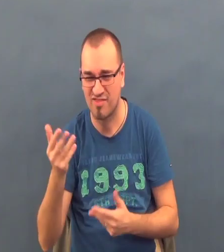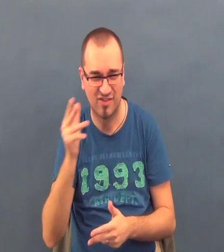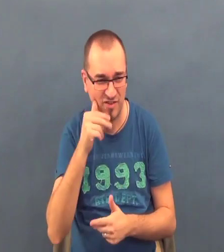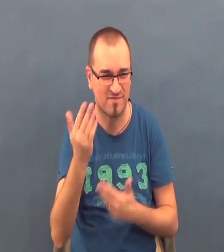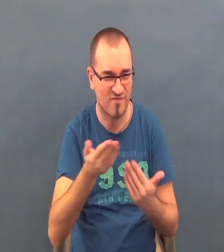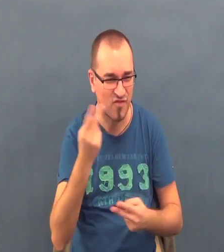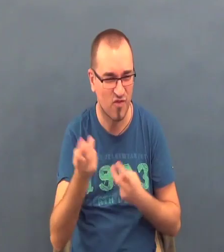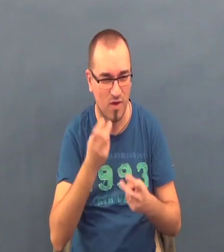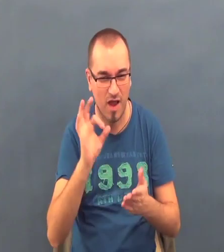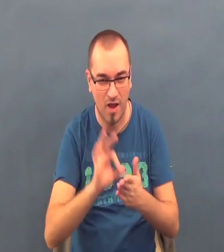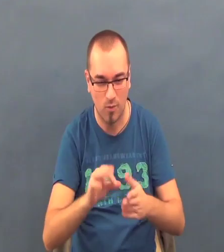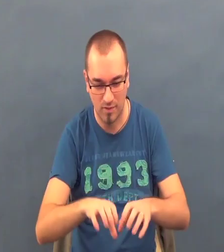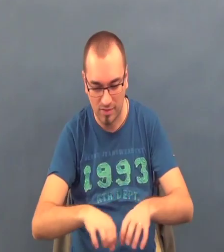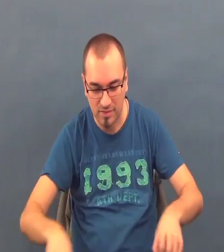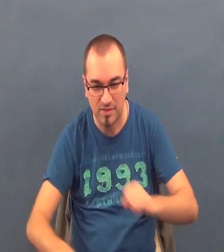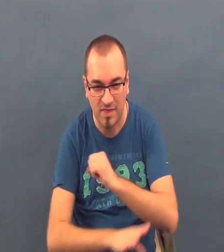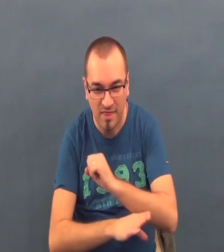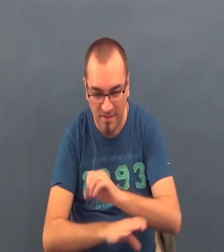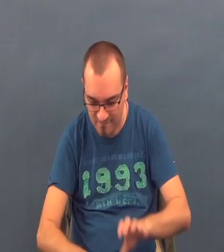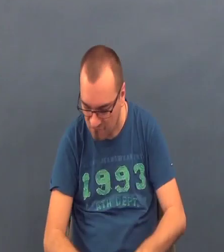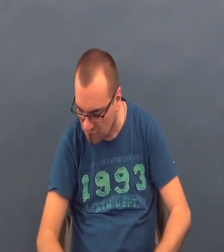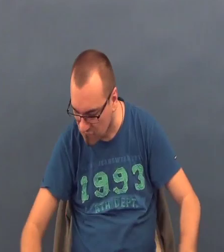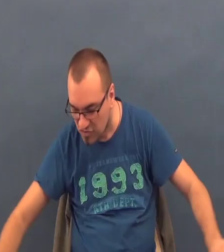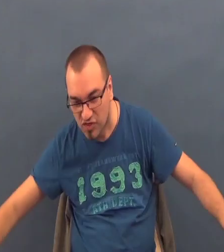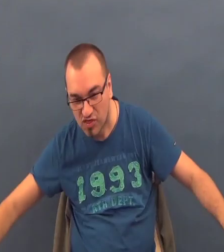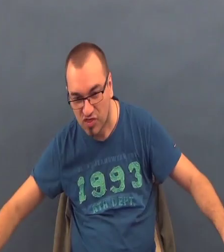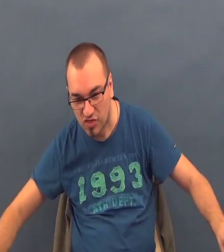Szedł i szukał, w pewnym momencie przed nim pojawia się długa kłoda drewna.